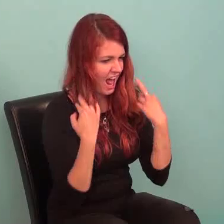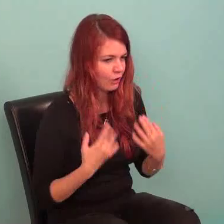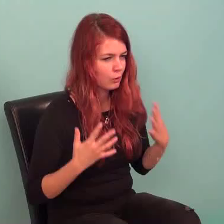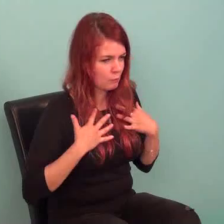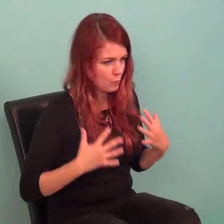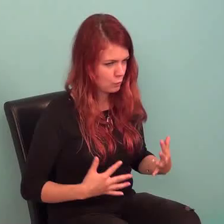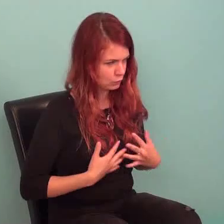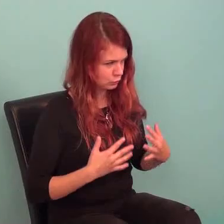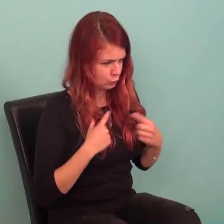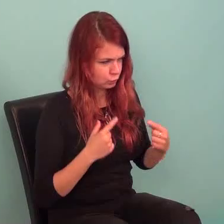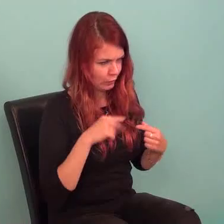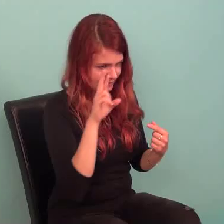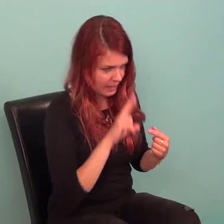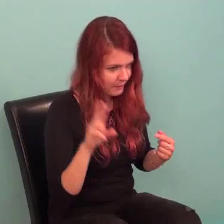Bluzka, koszula niebieska.